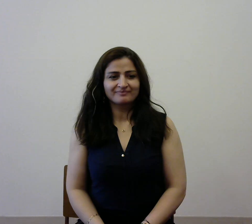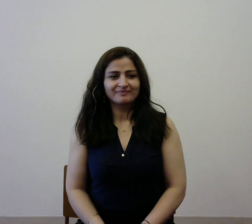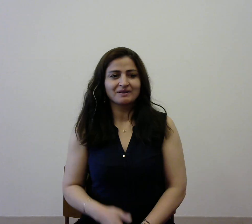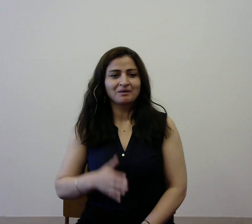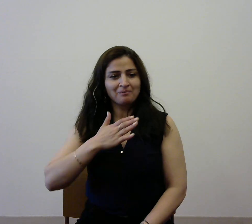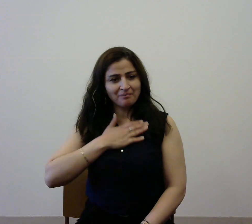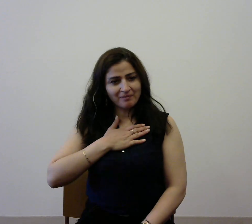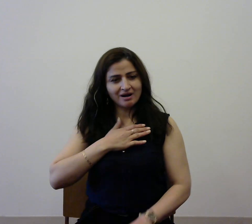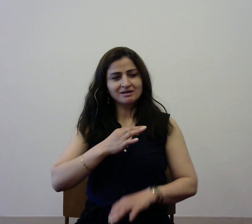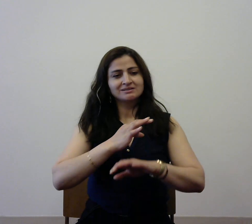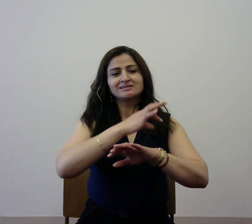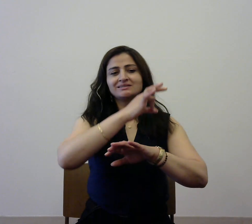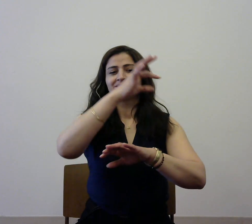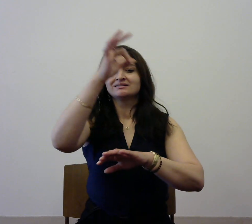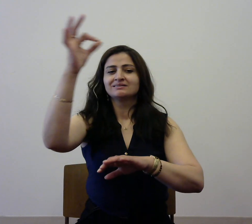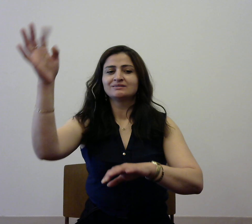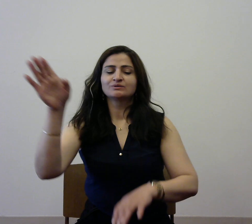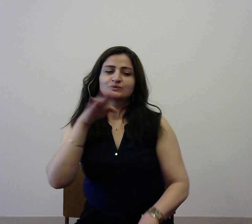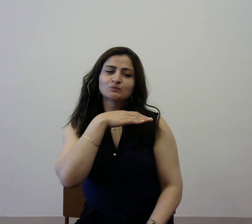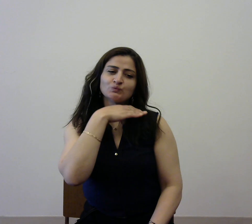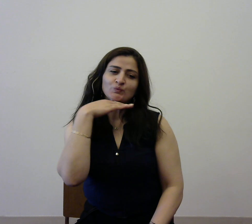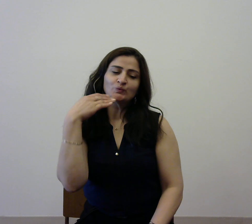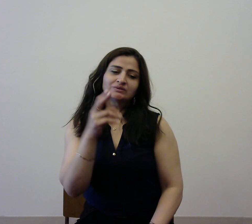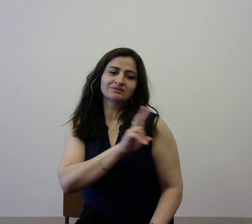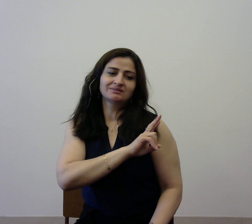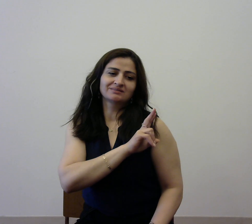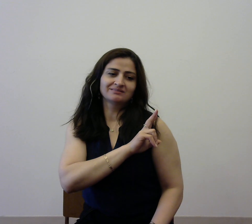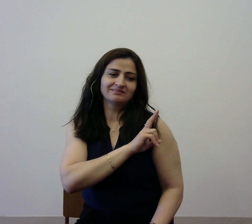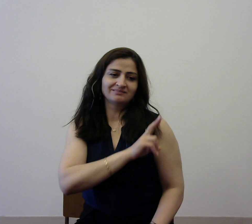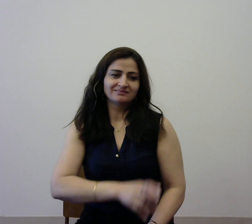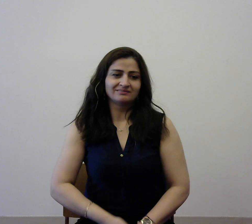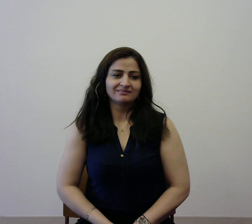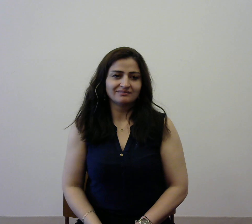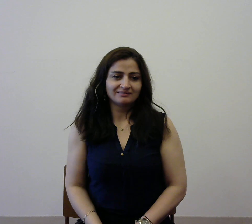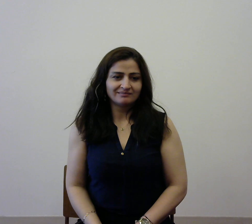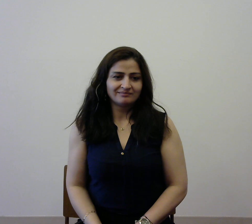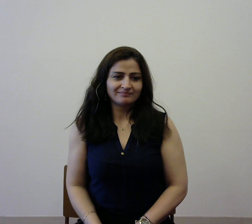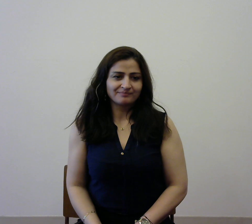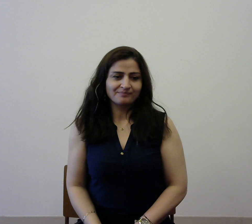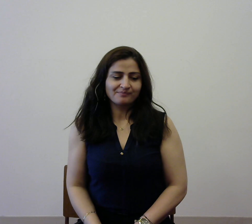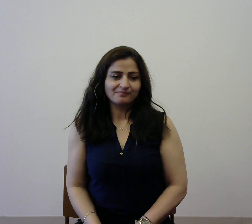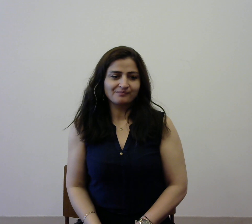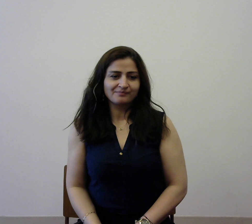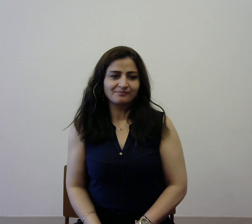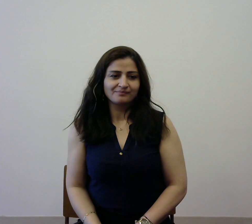Mən səyahət etməyi çox sevirəm